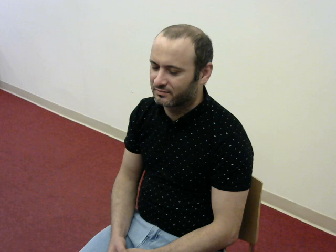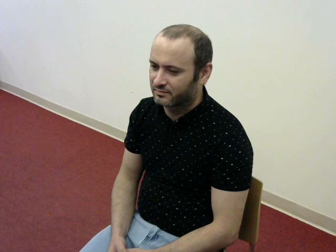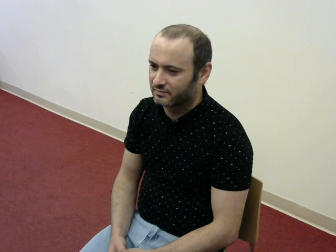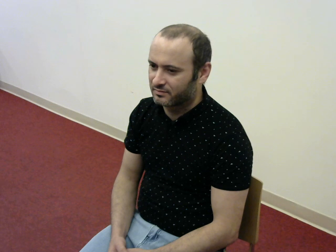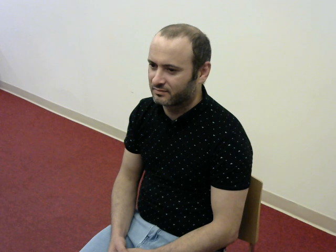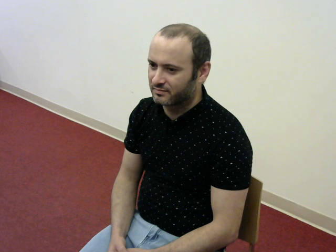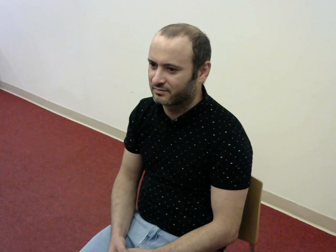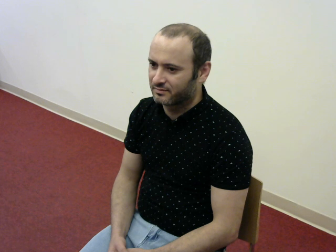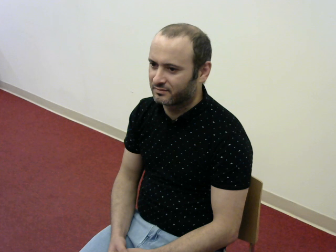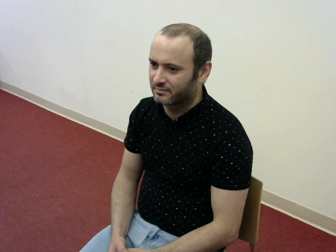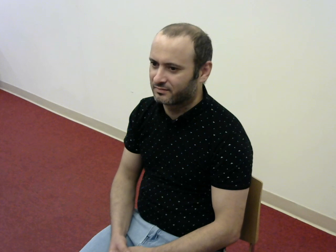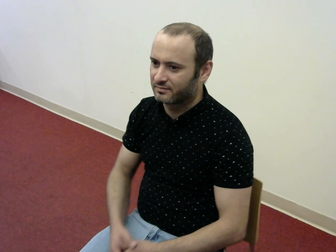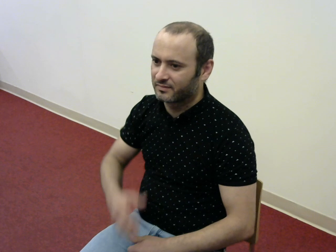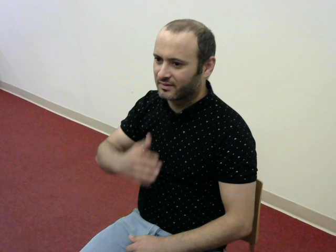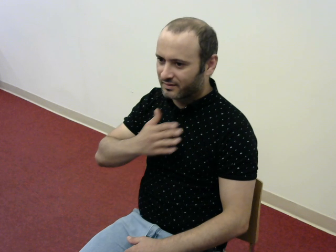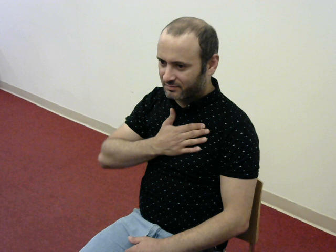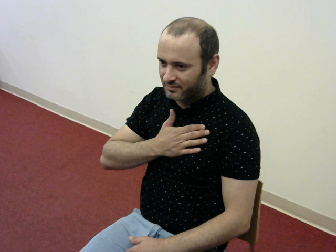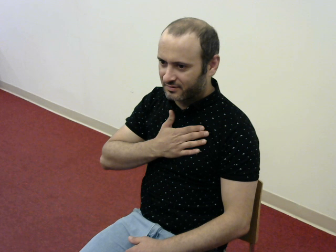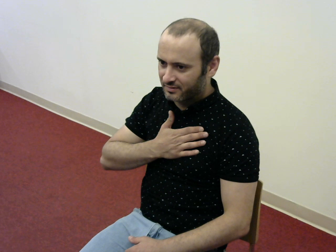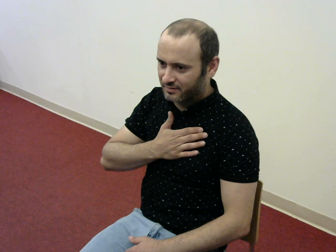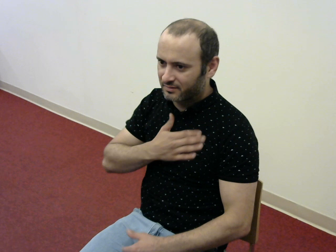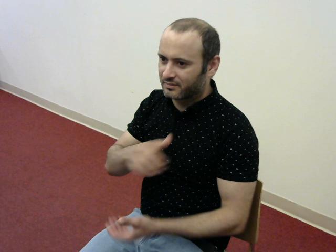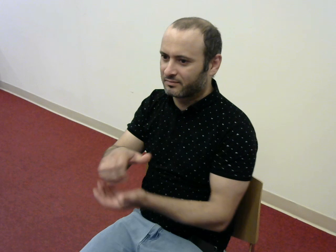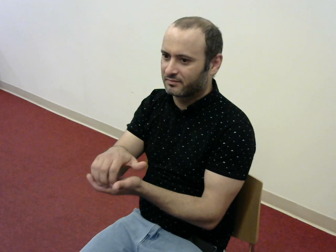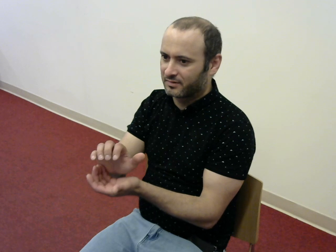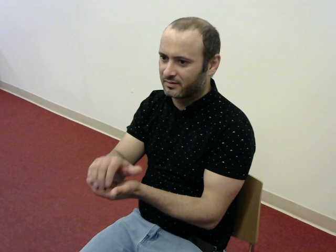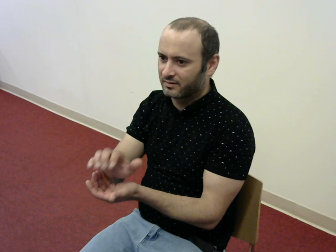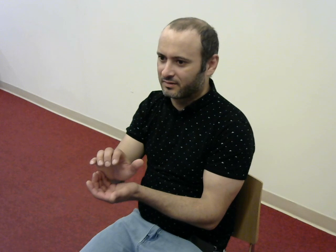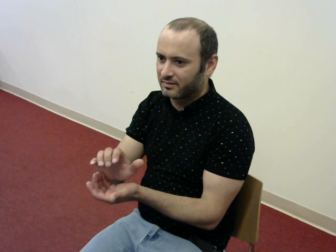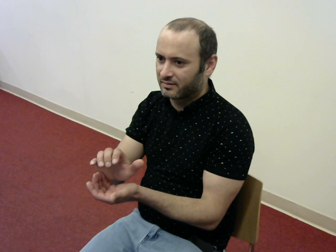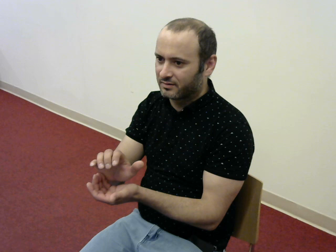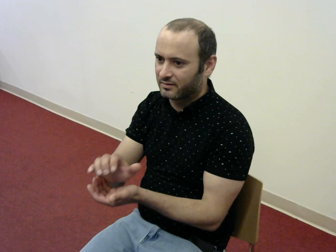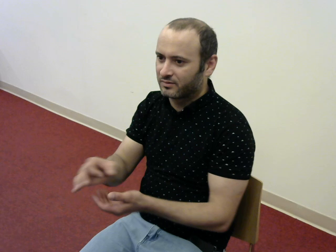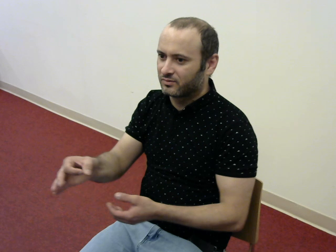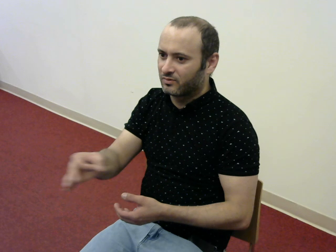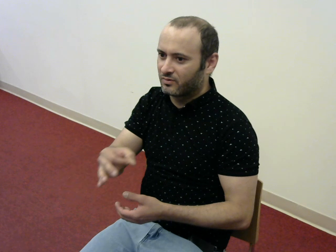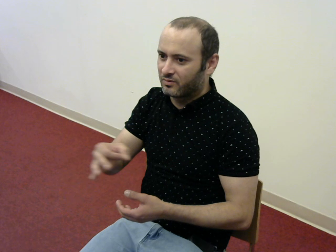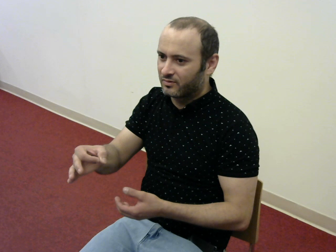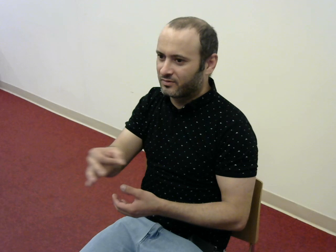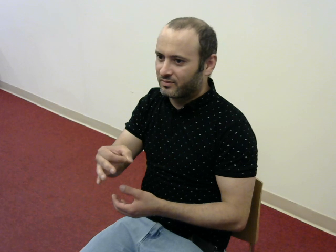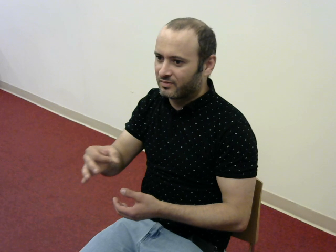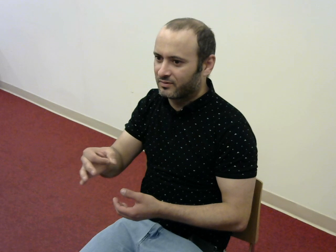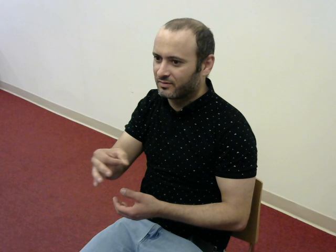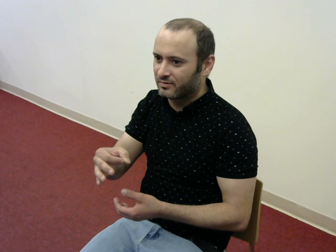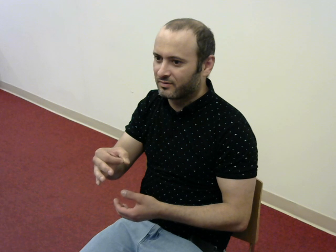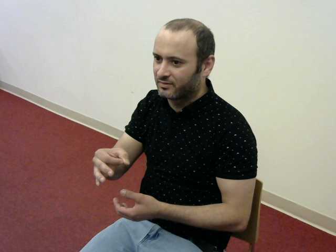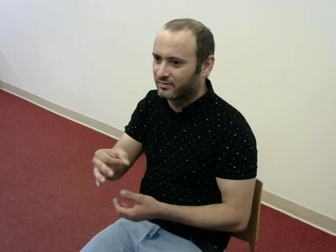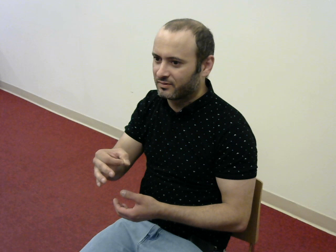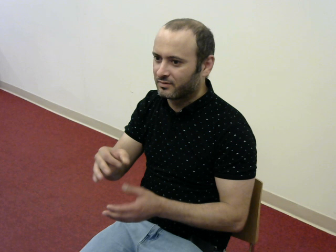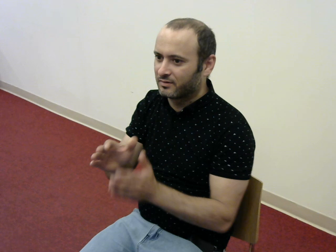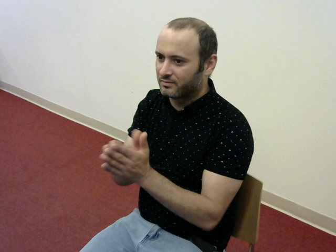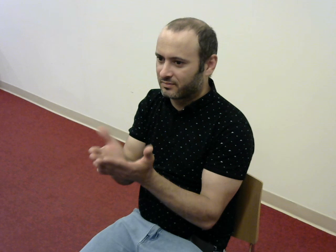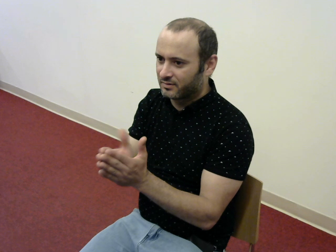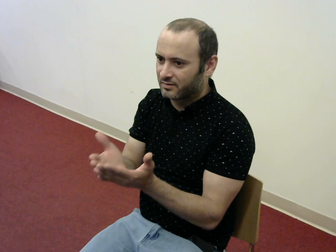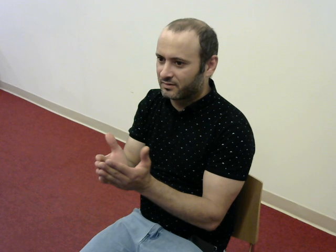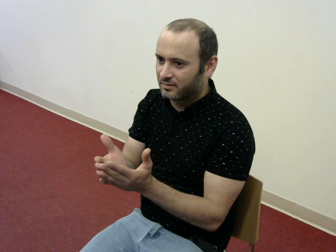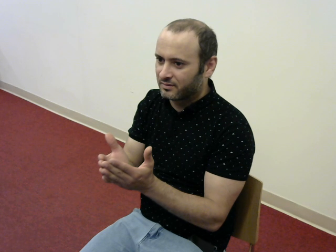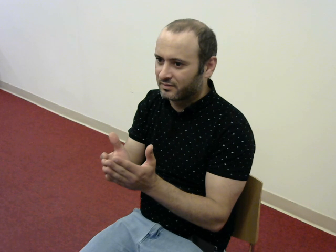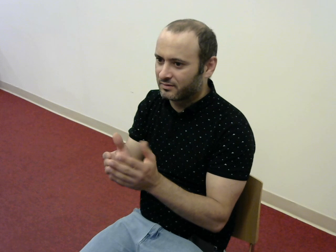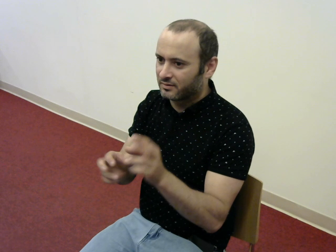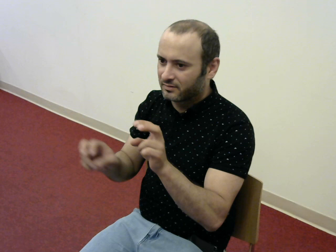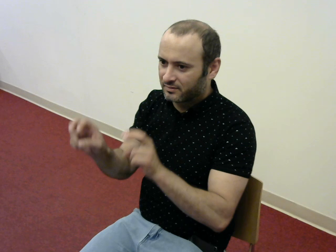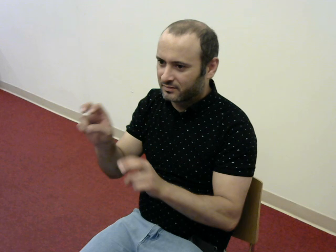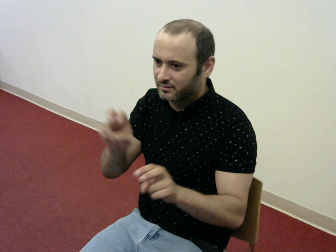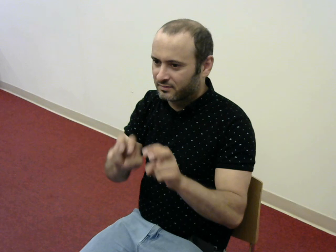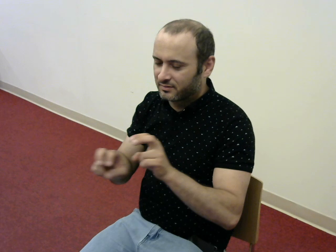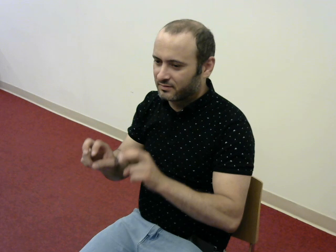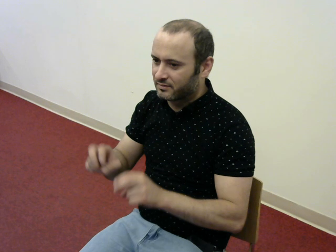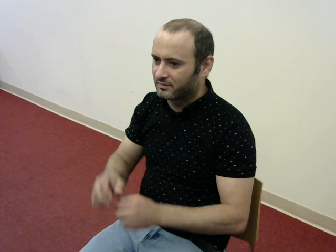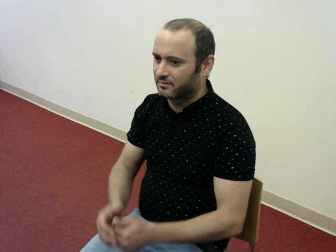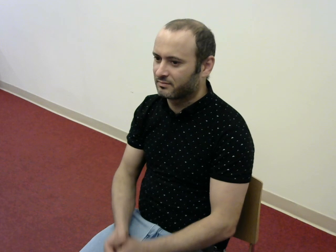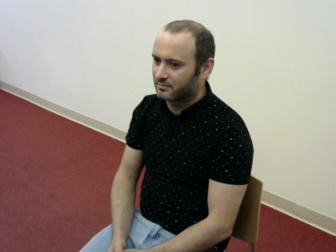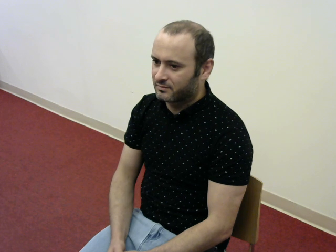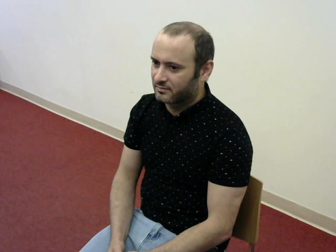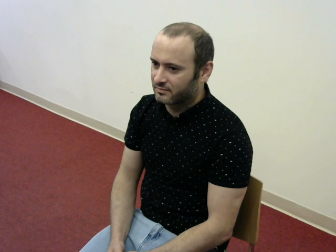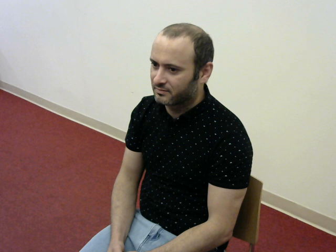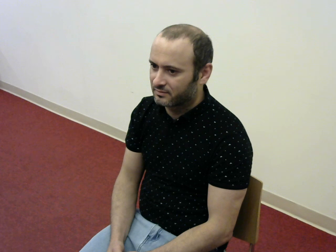Mən "Dəfinələr Adası" kitabını axtarıram